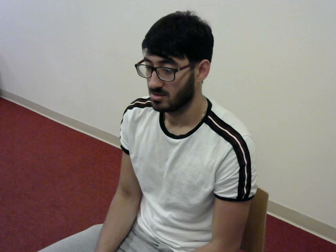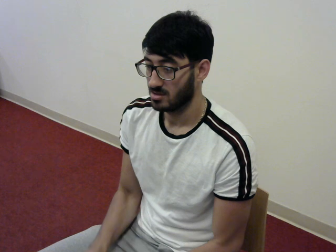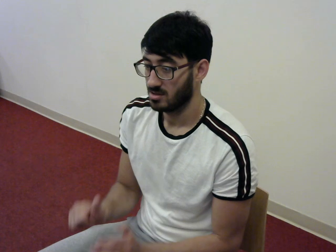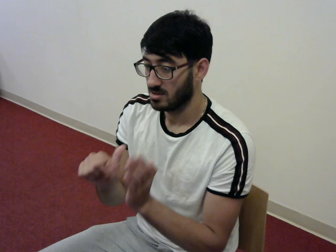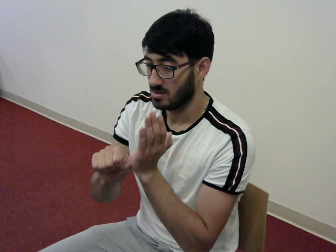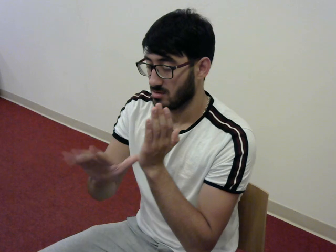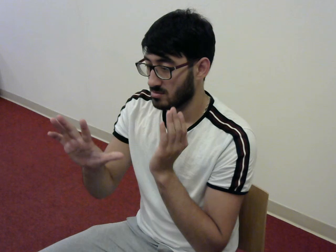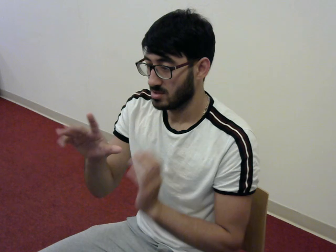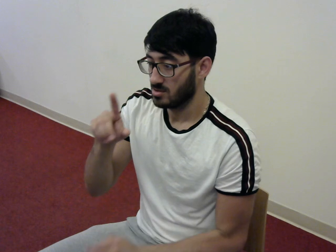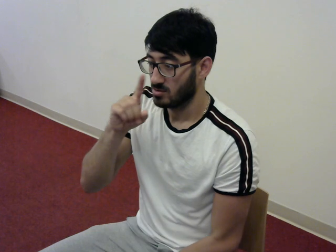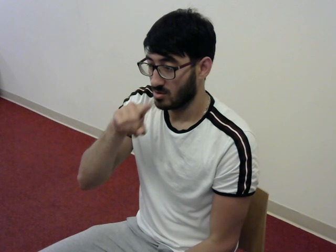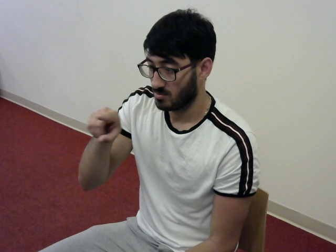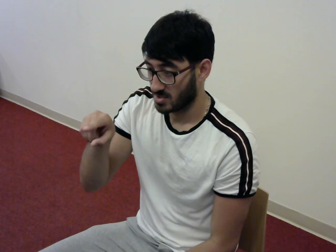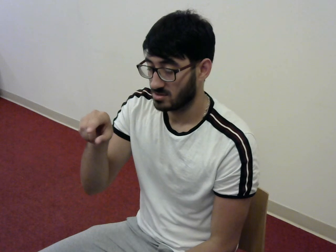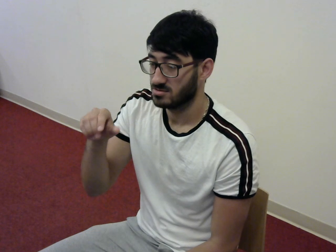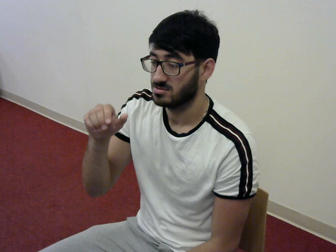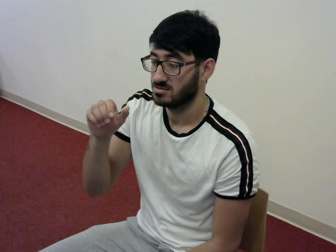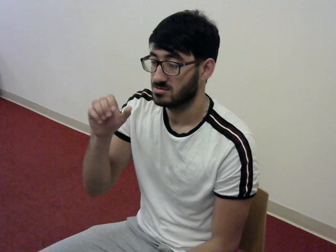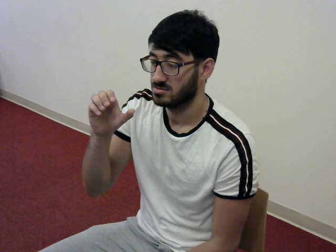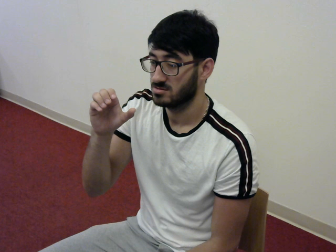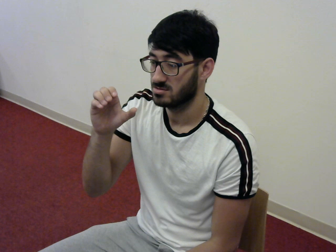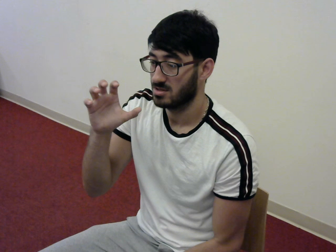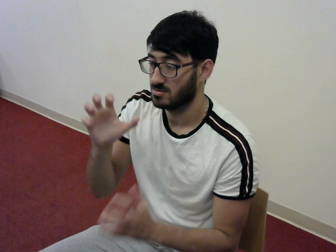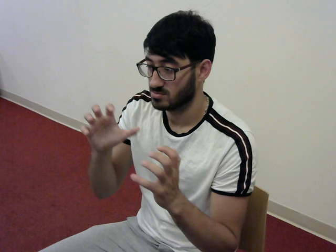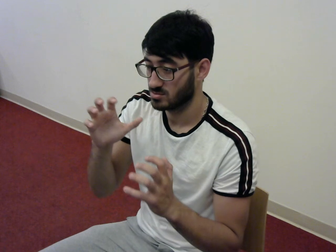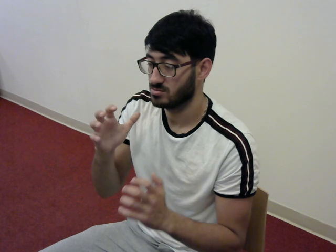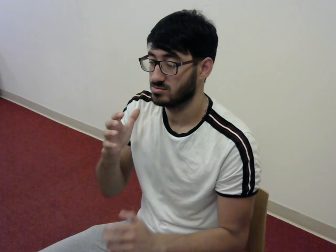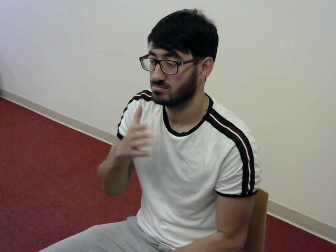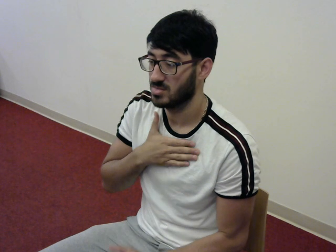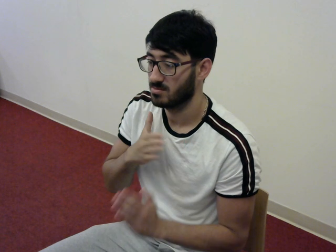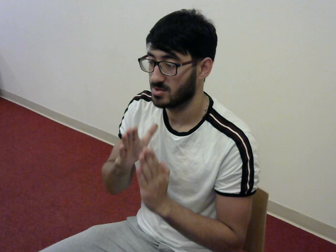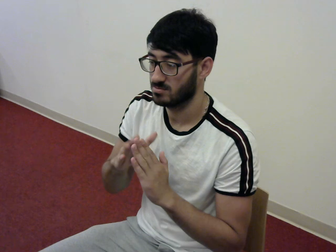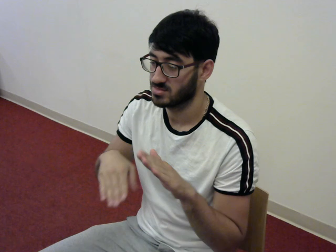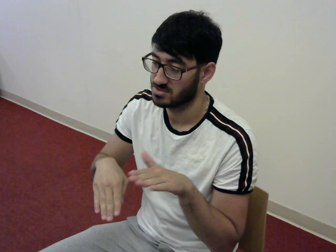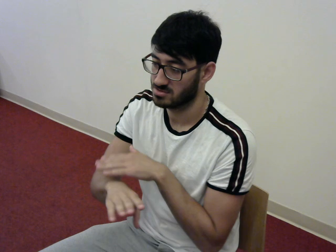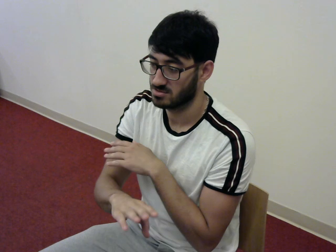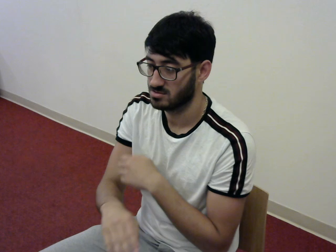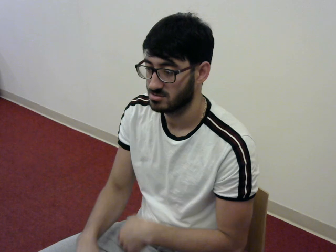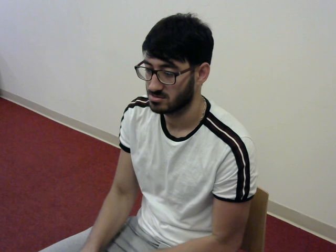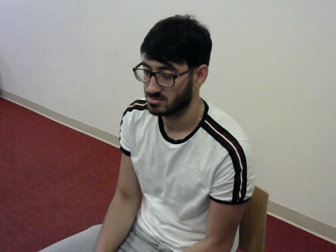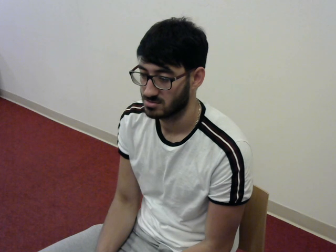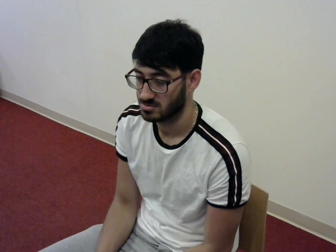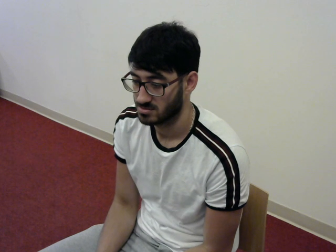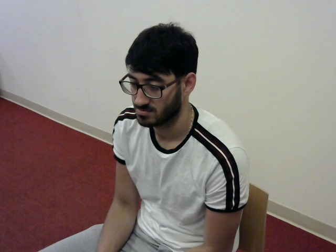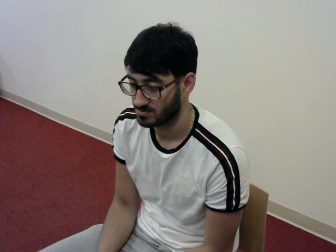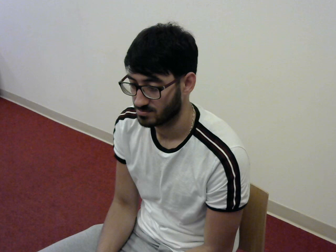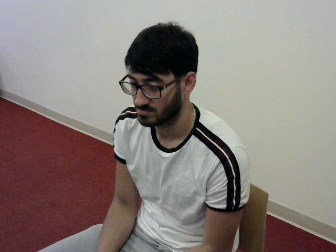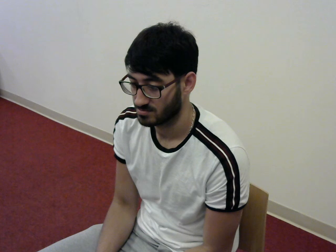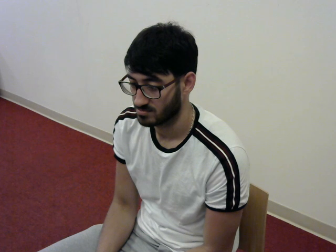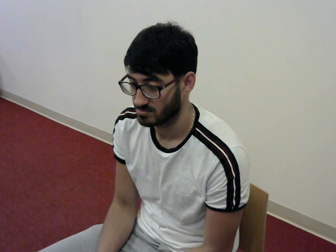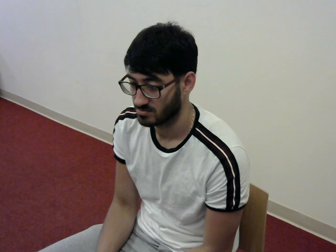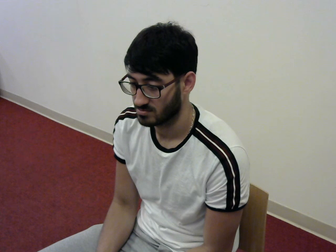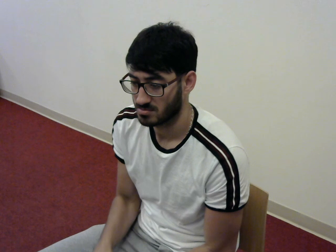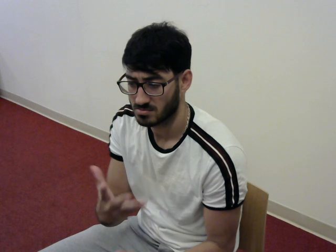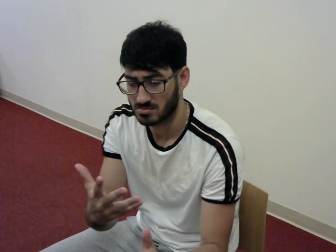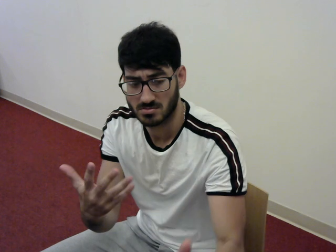65 saylı avtobus mənim evimə gedir